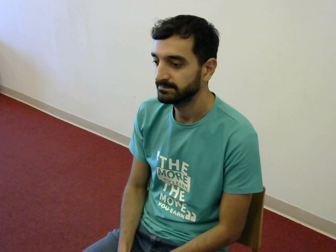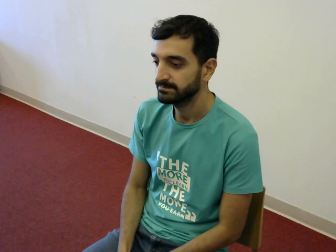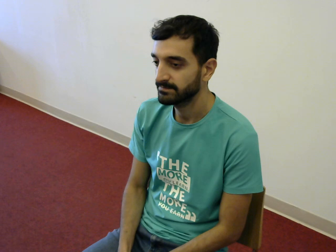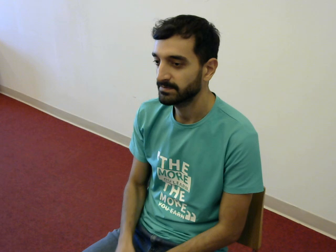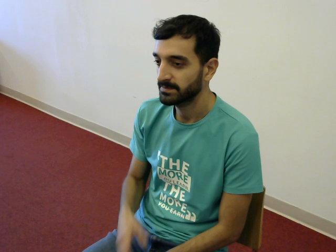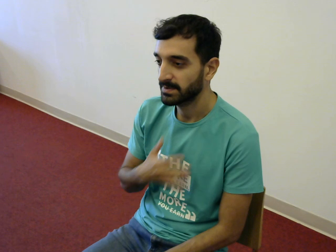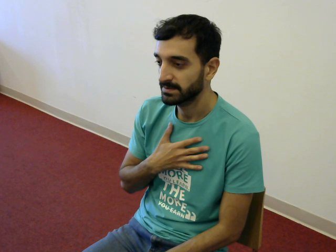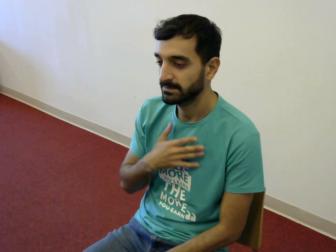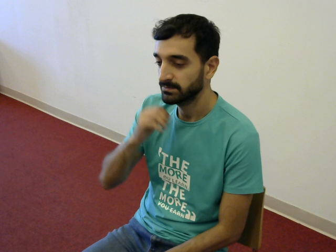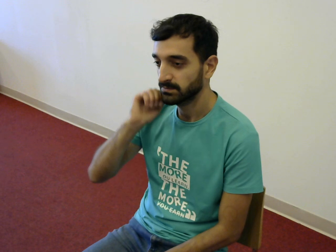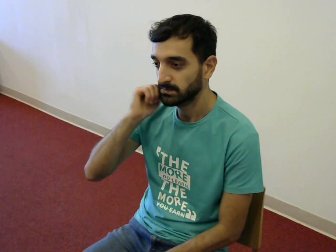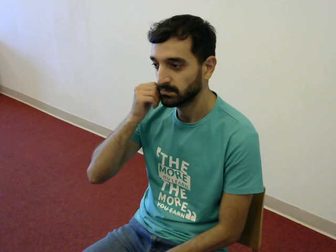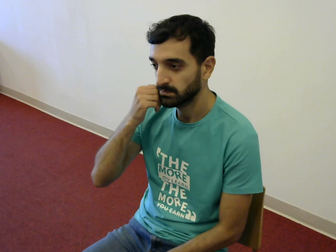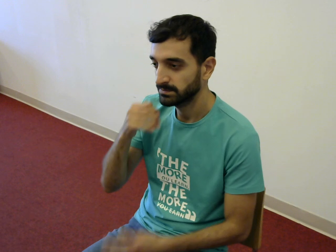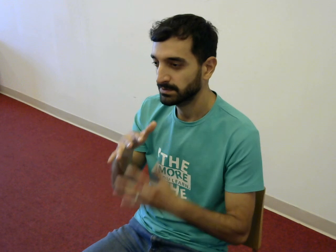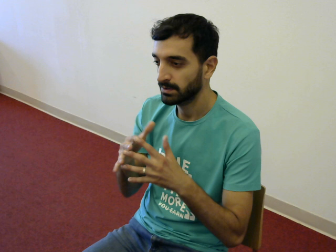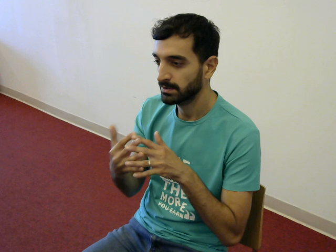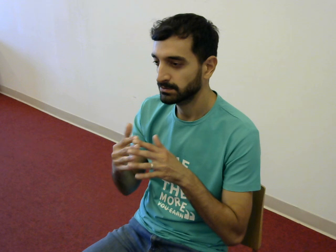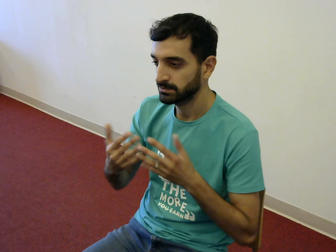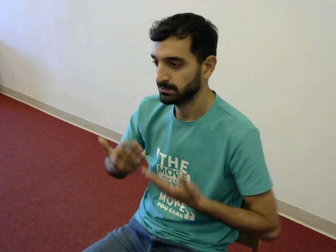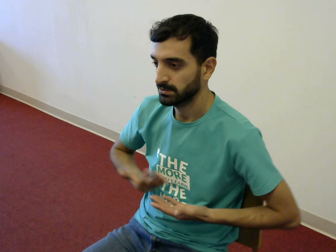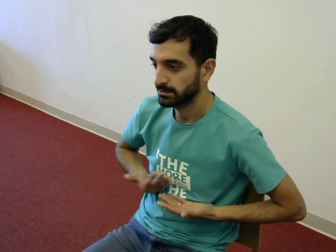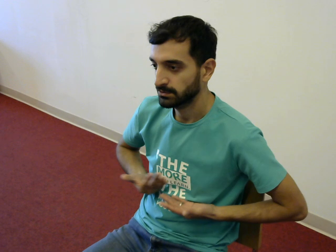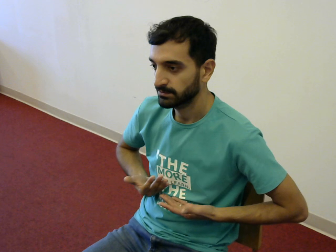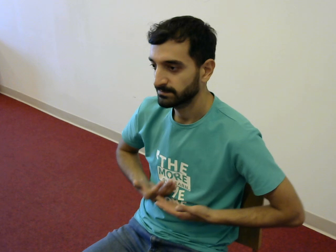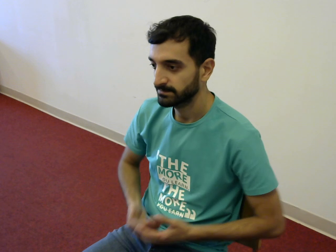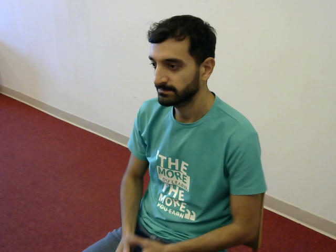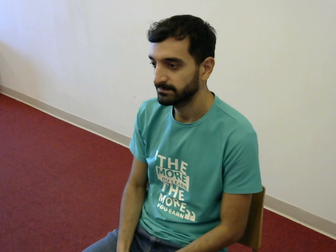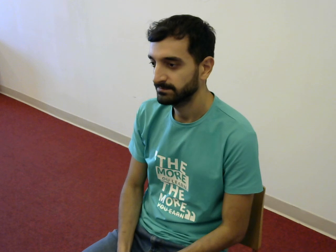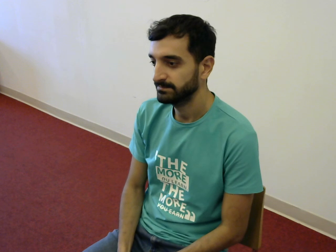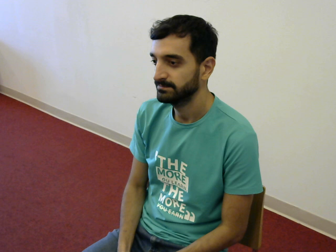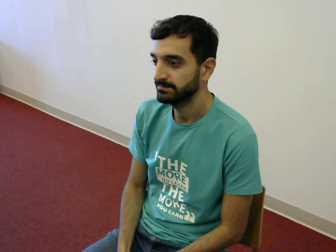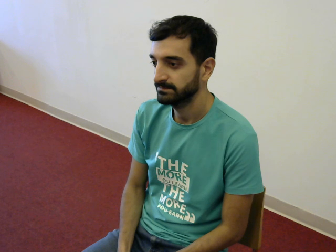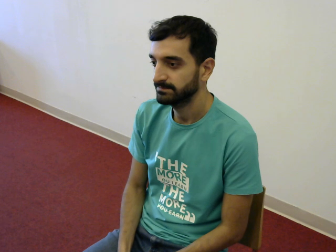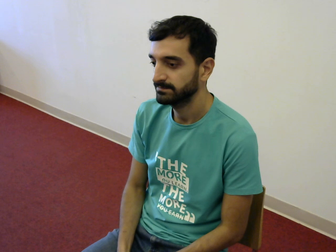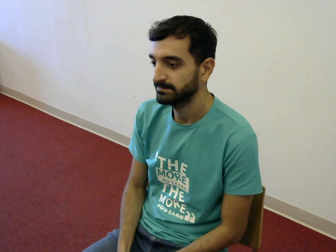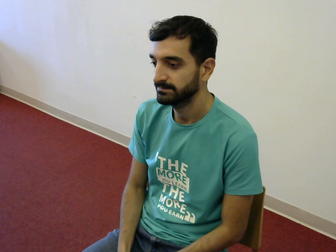Mənim nənəm kənddə yaşayır